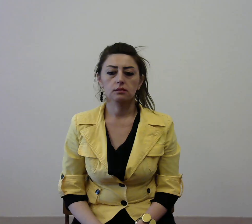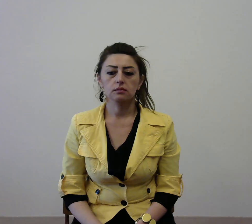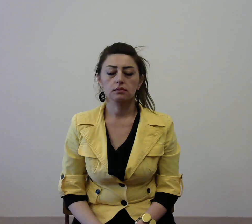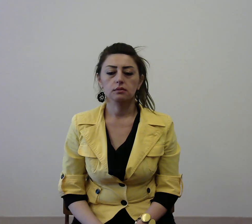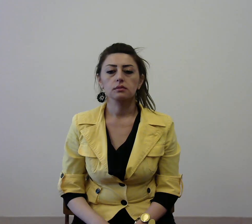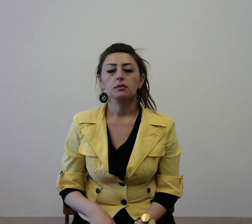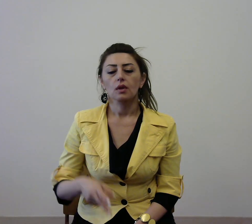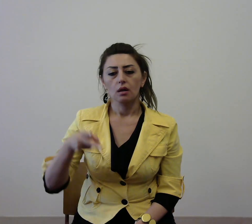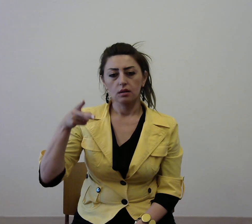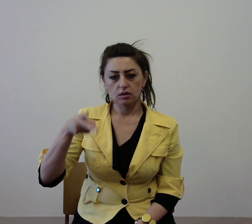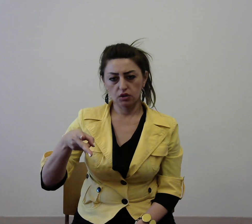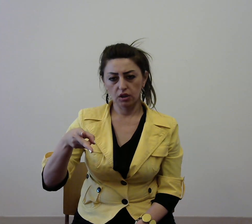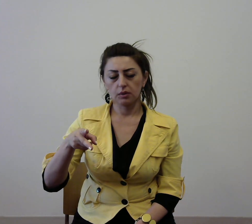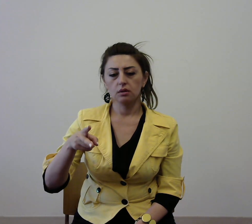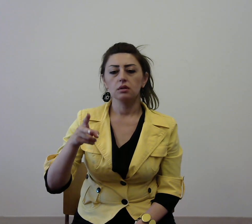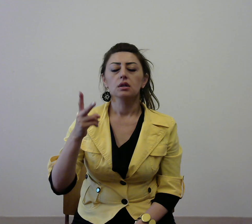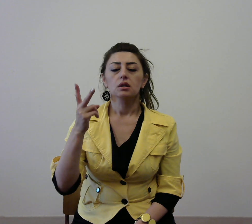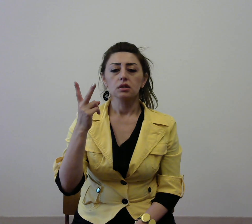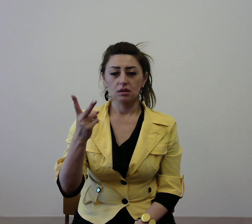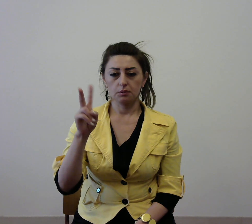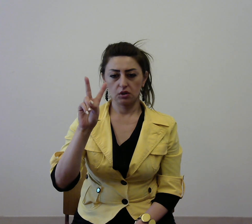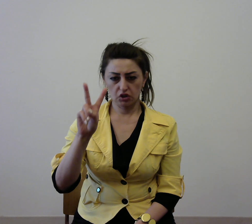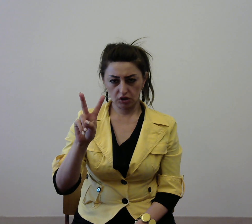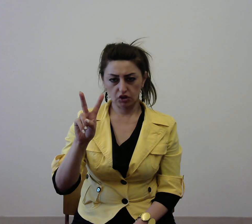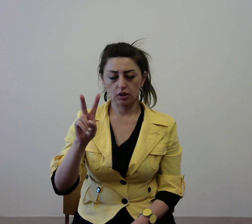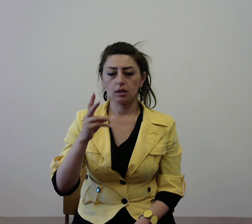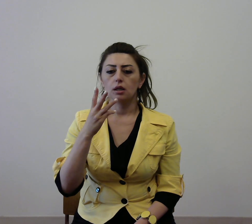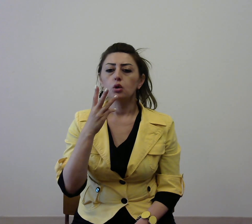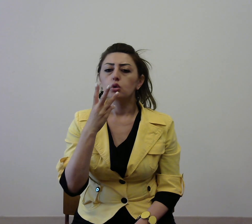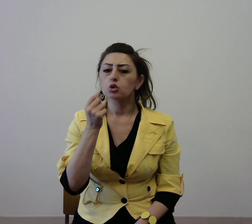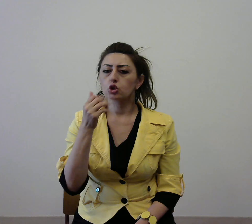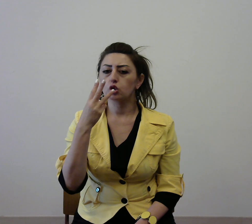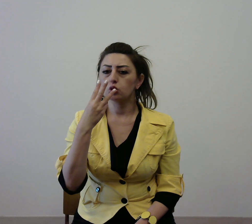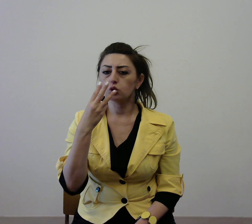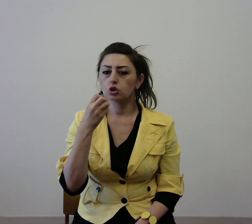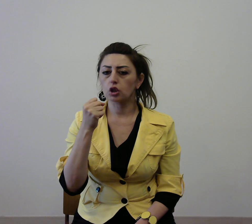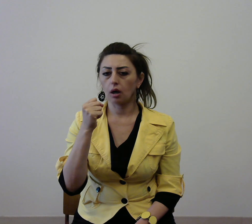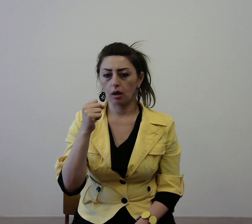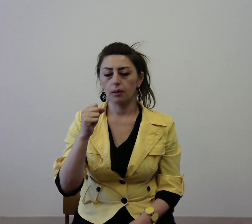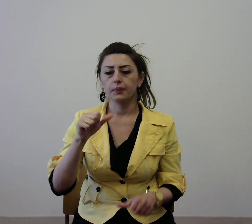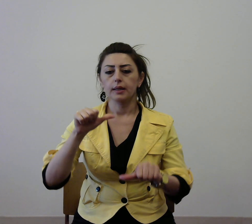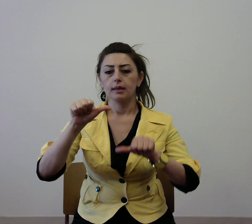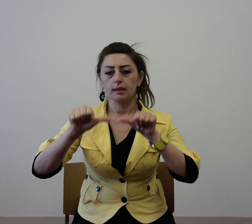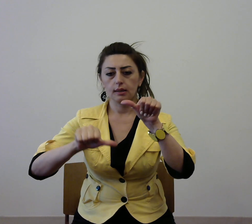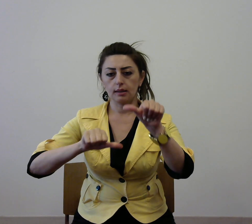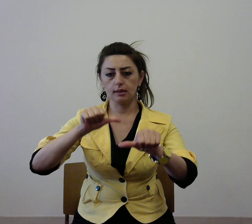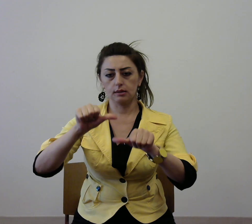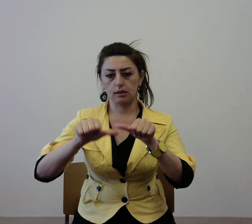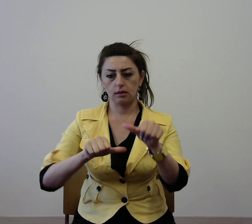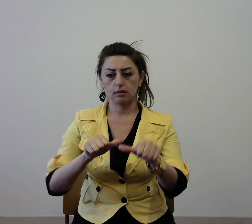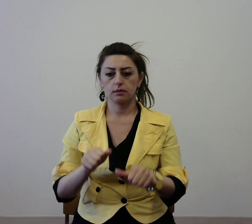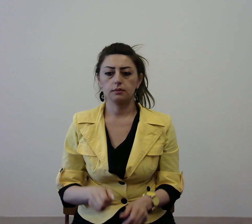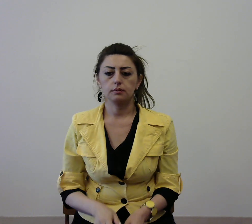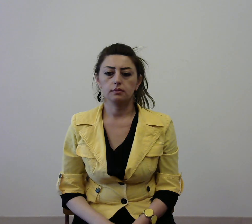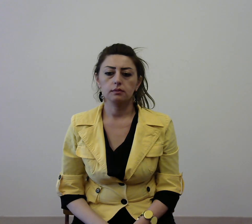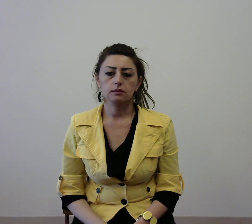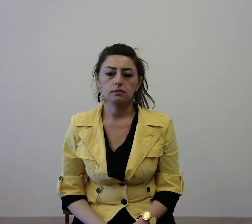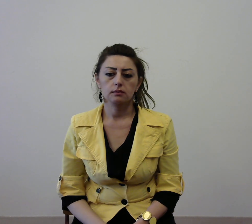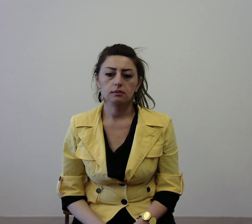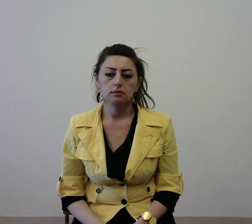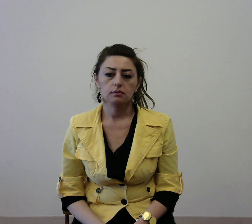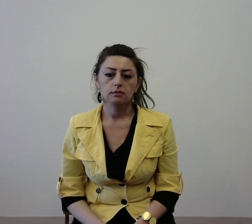2022-ci il Şuşa ilidir